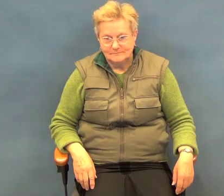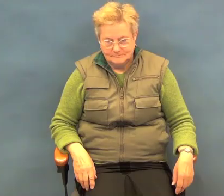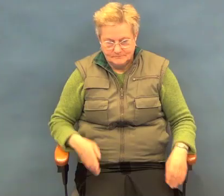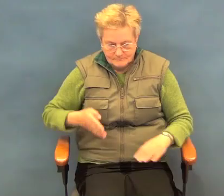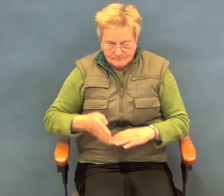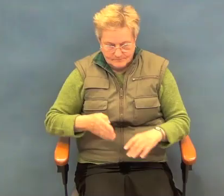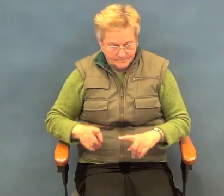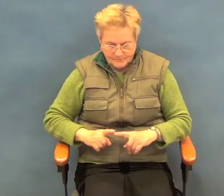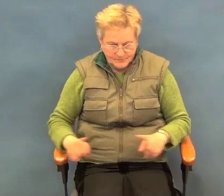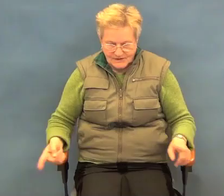Nie wolno piłować.